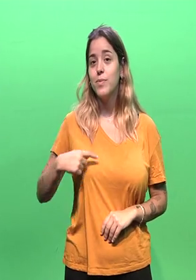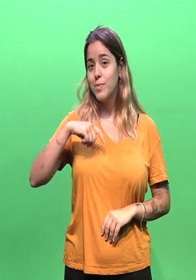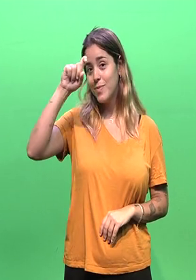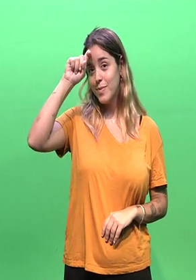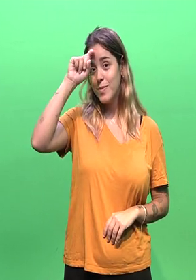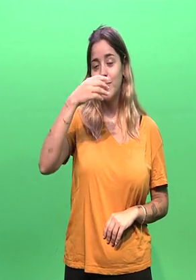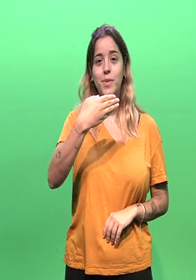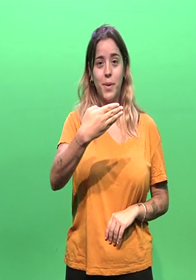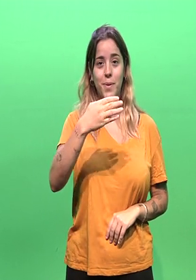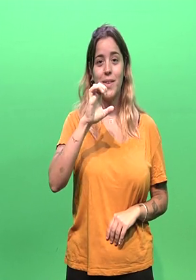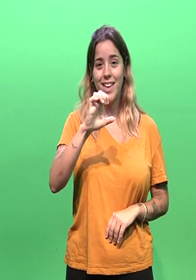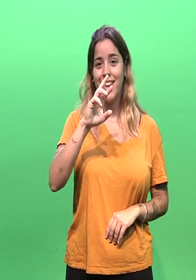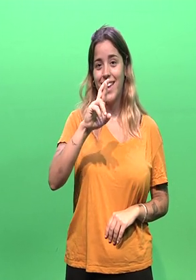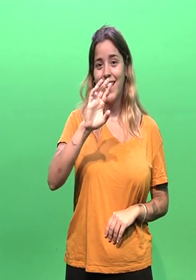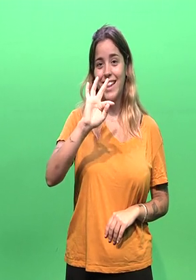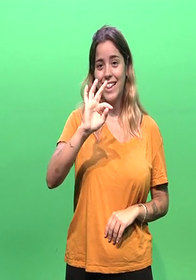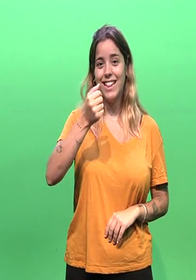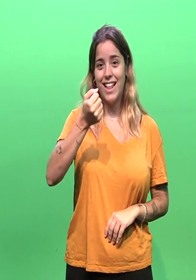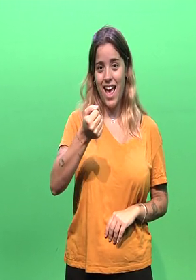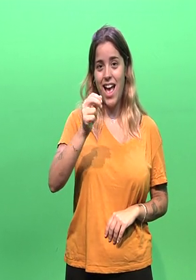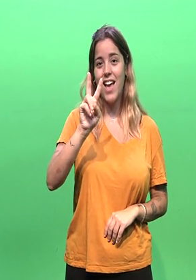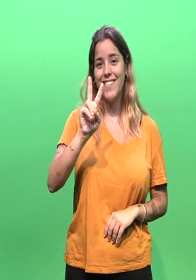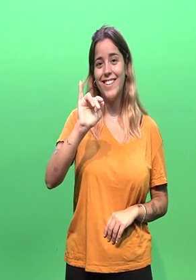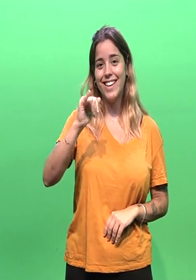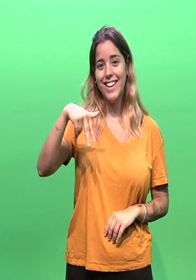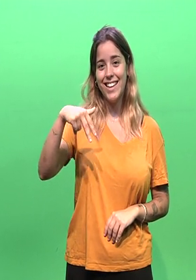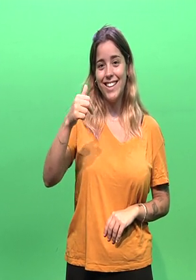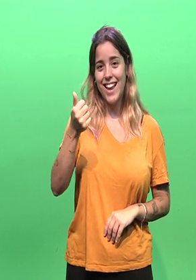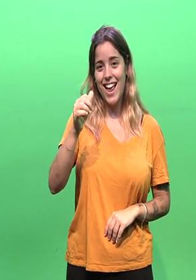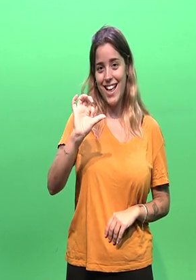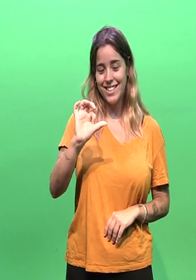Em dic Berta Viñas.